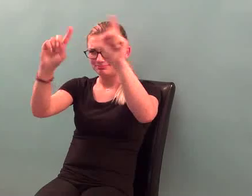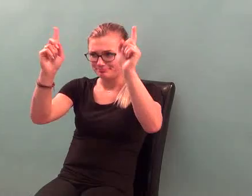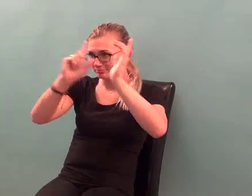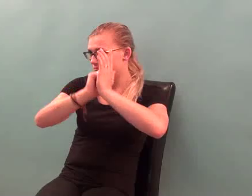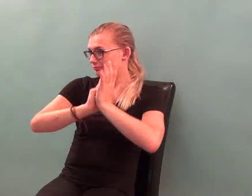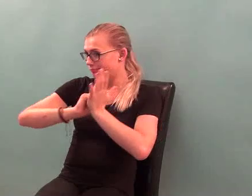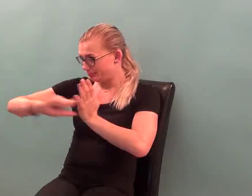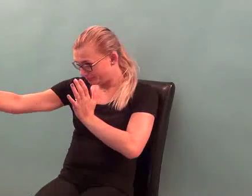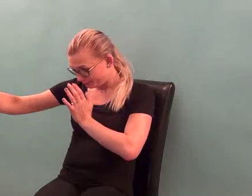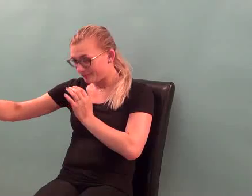Ucieka.